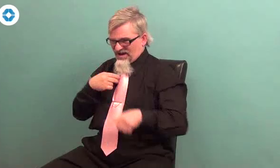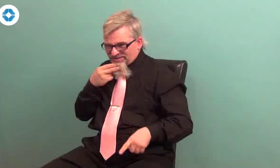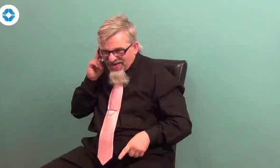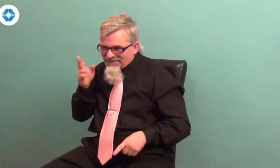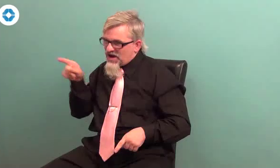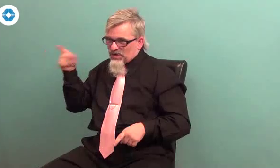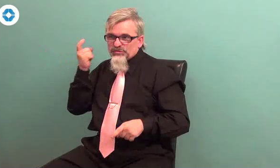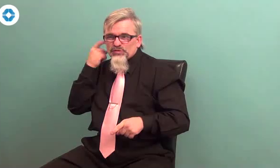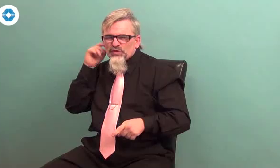On jest słyszący, więc nasłuchuje.